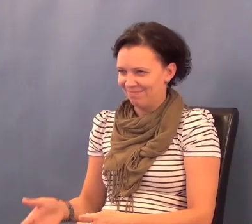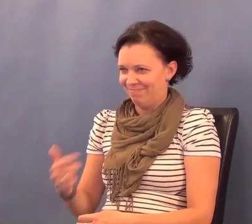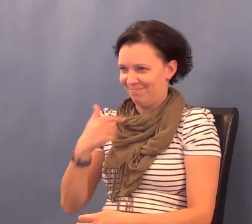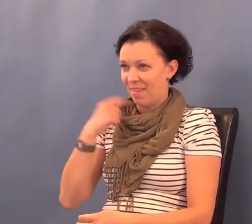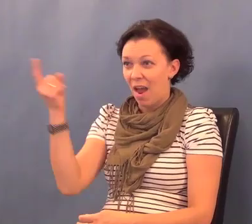To śmieszne.